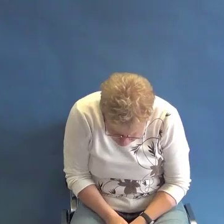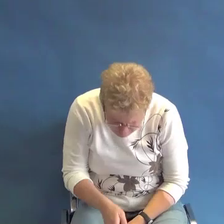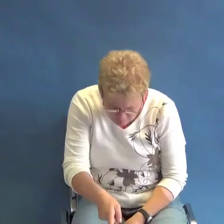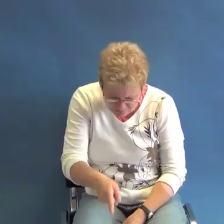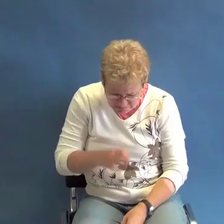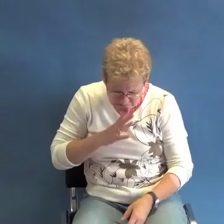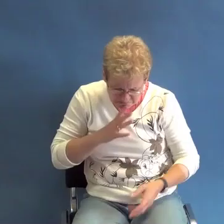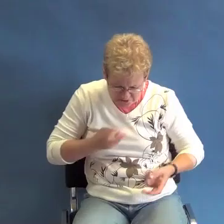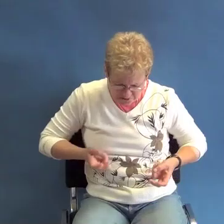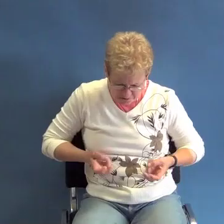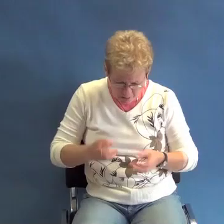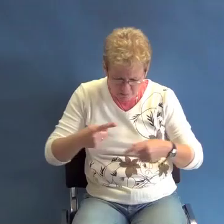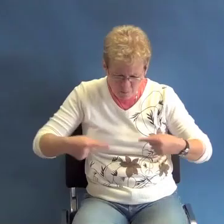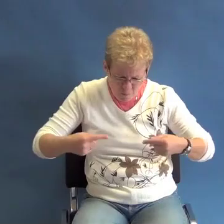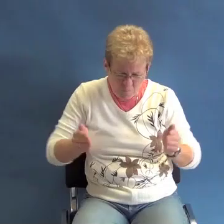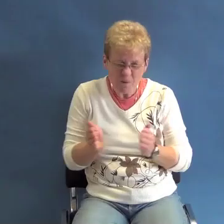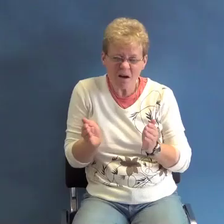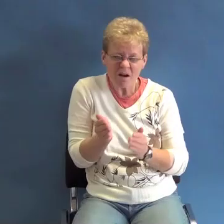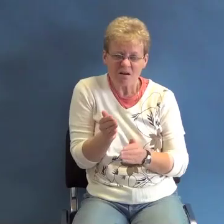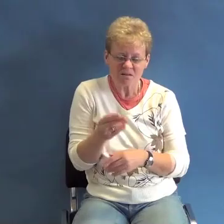To chyba mały pojazd jadący po torach.